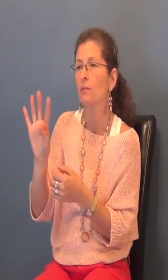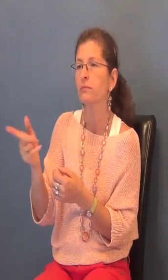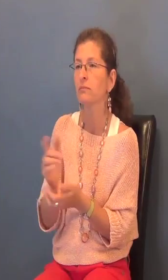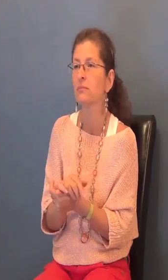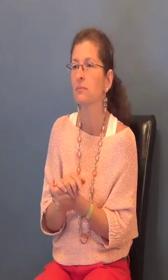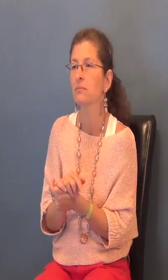Po czwartej?